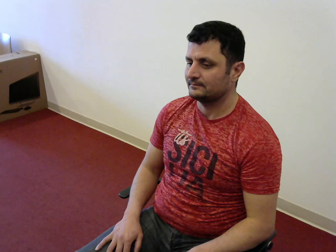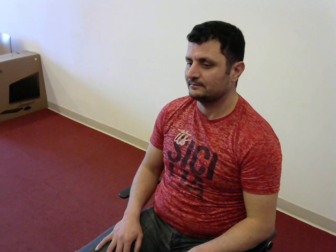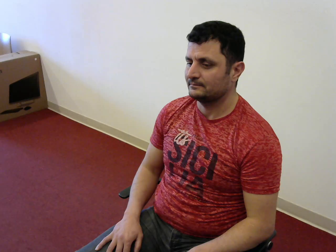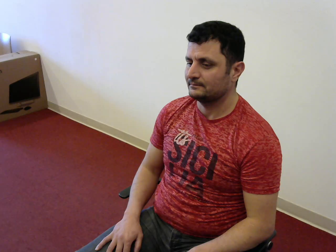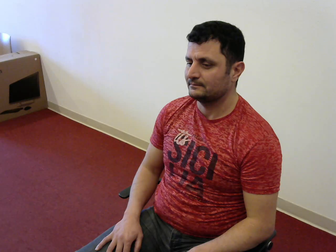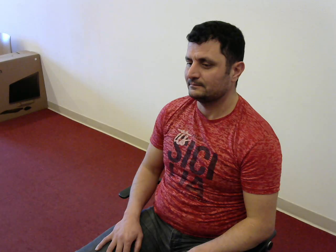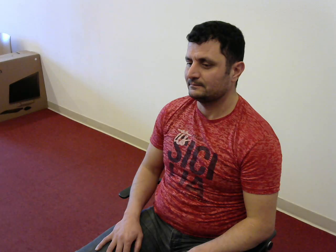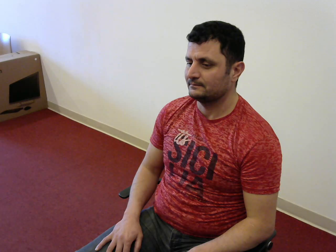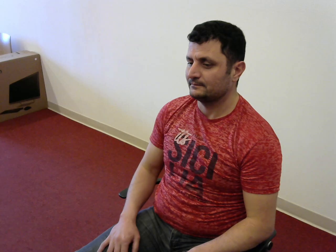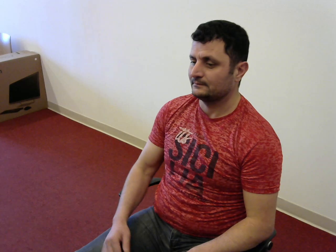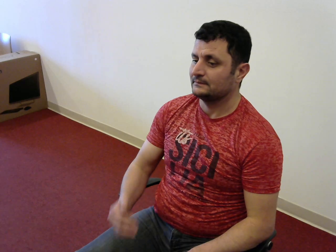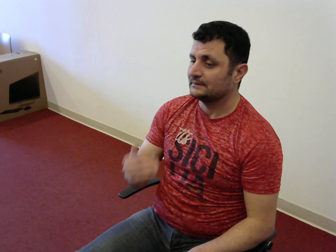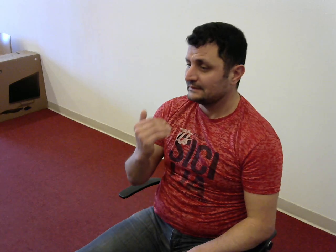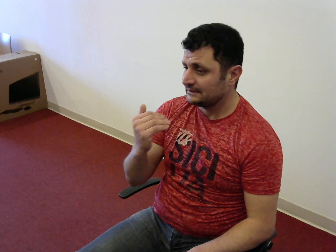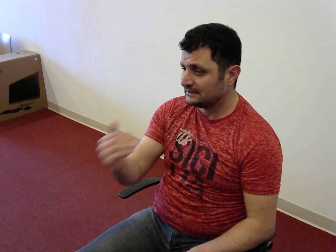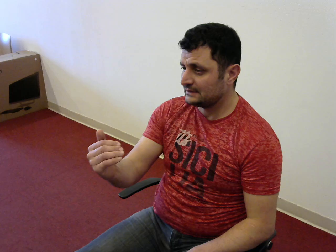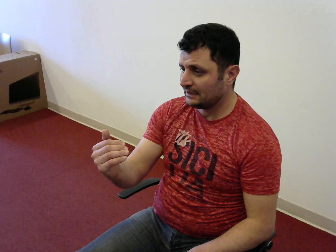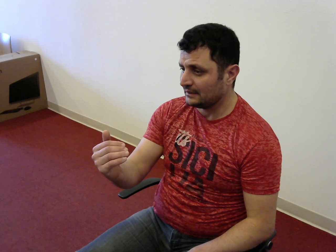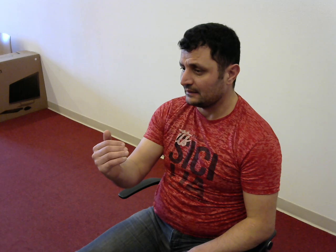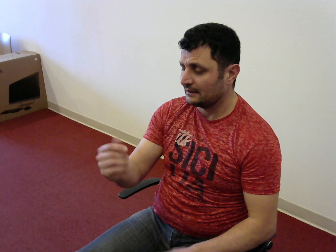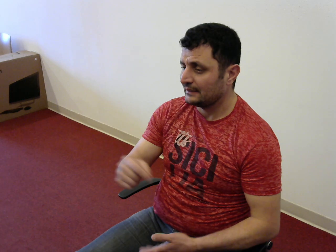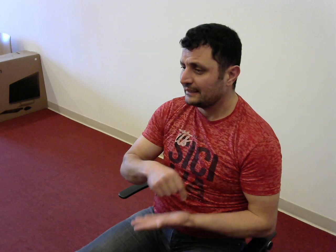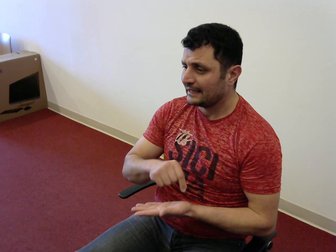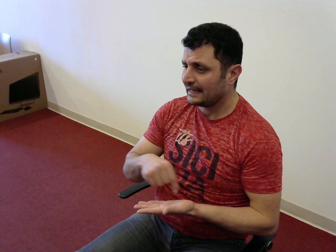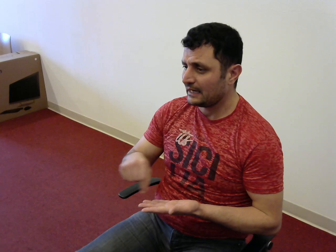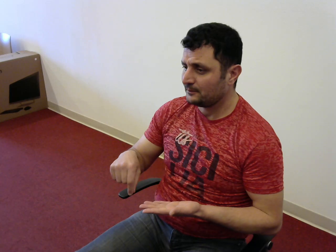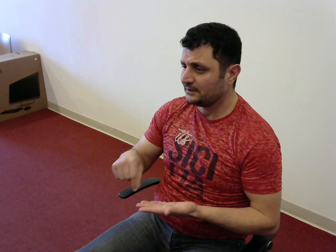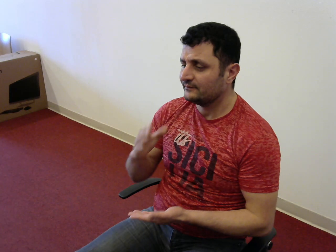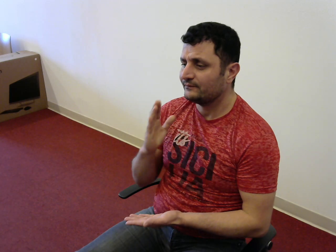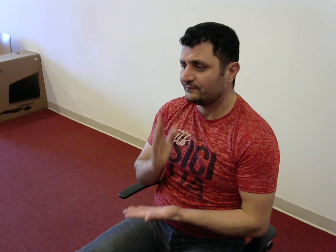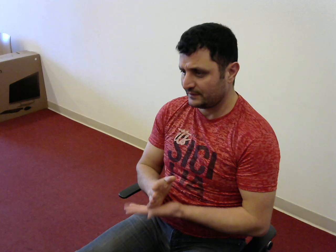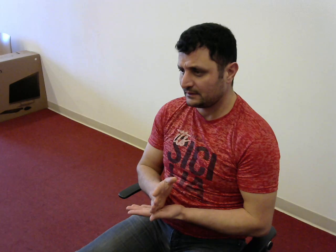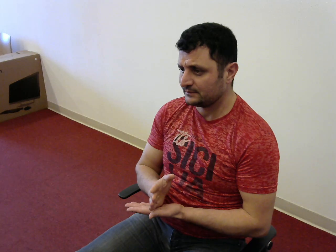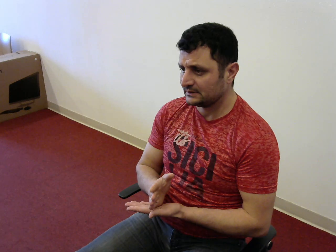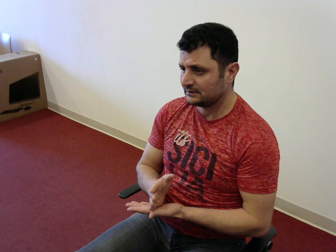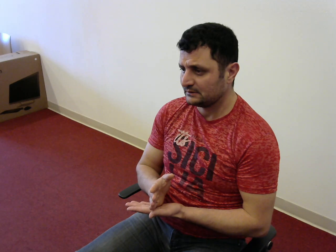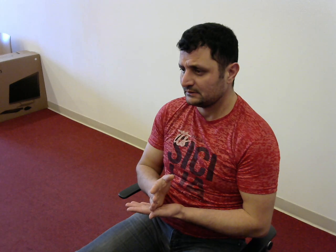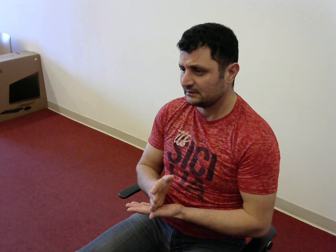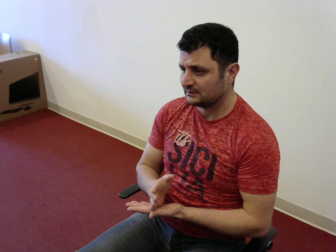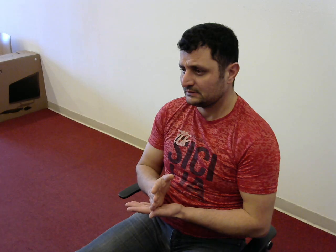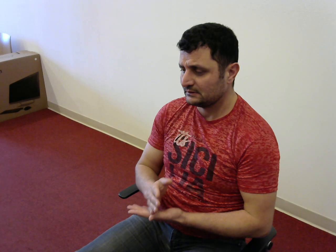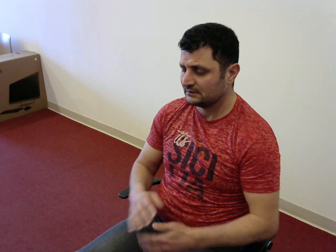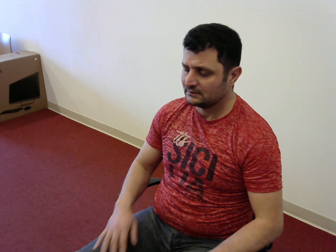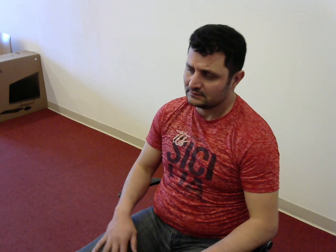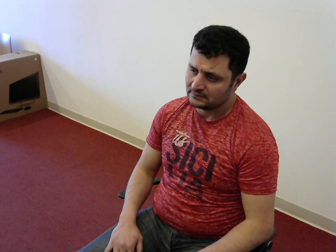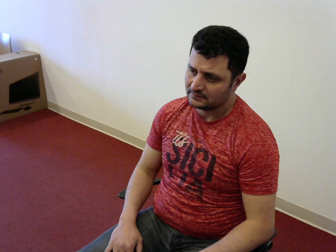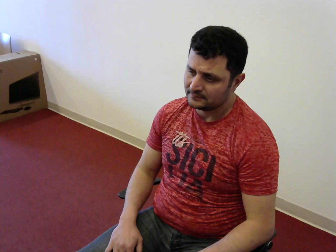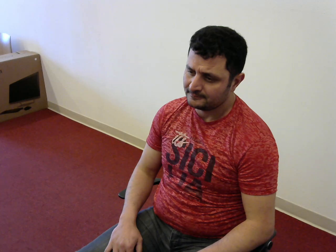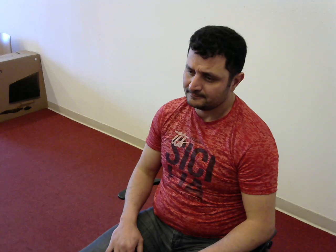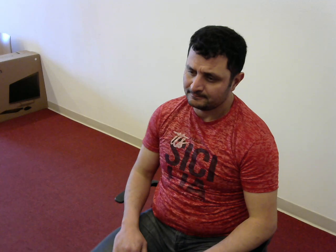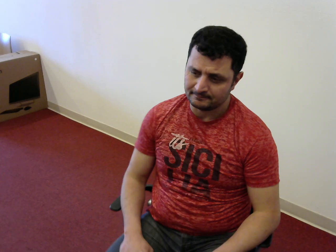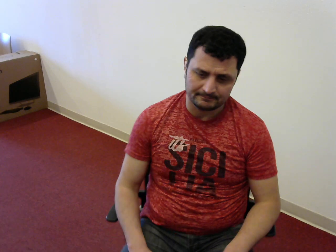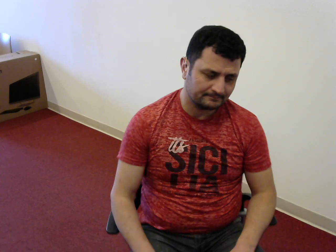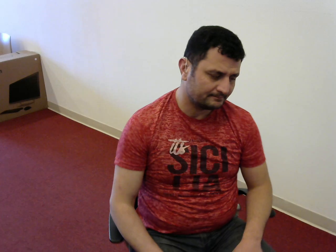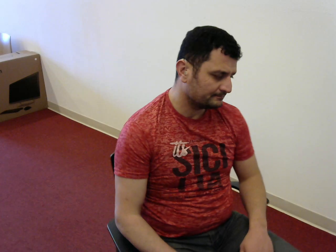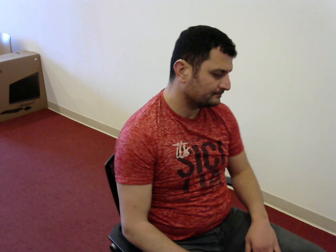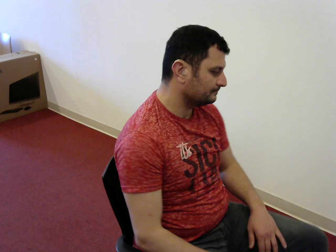Sizdə qələm varmı?